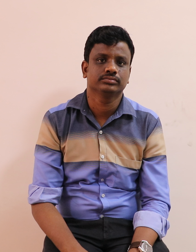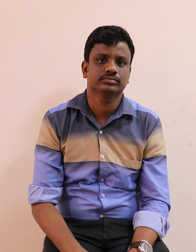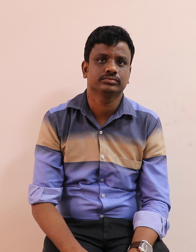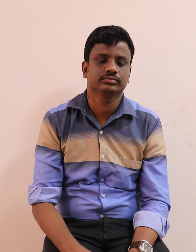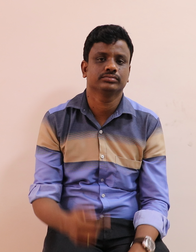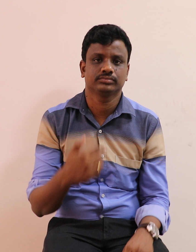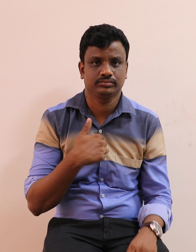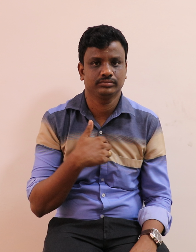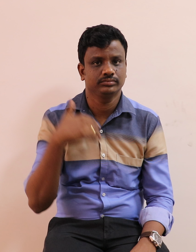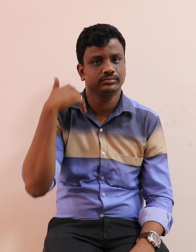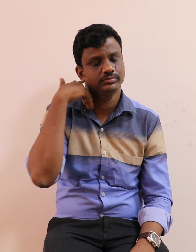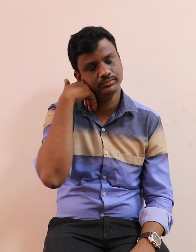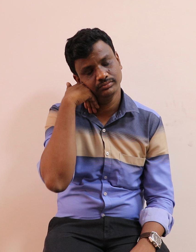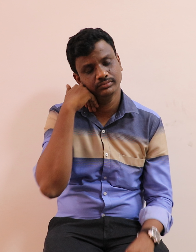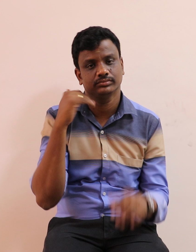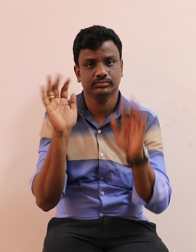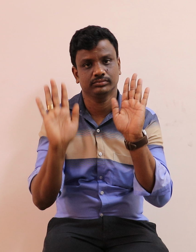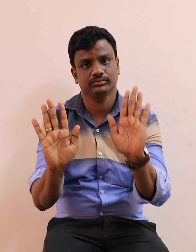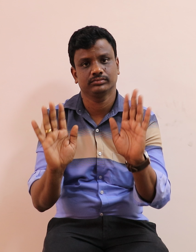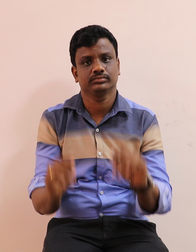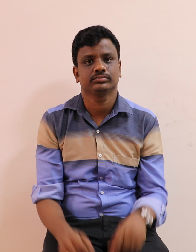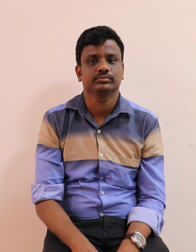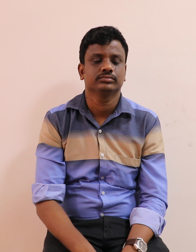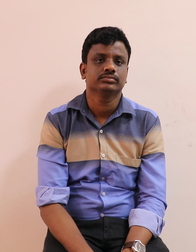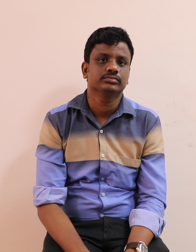i am suffering from fever